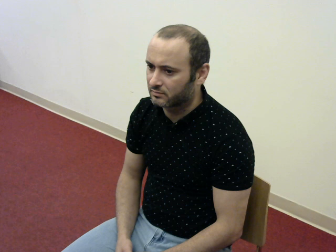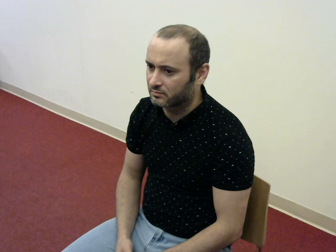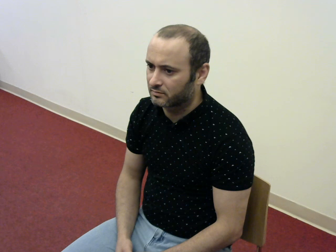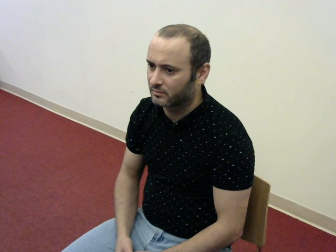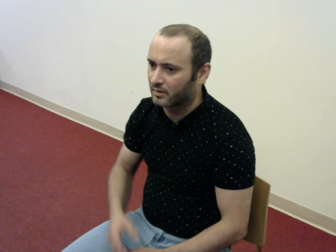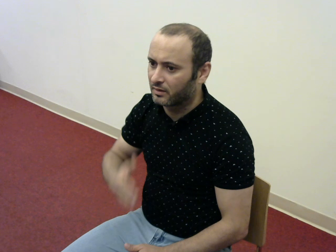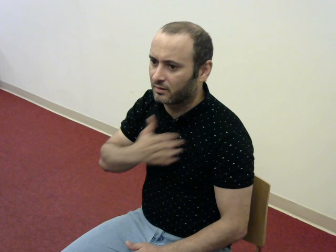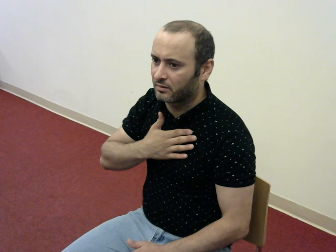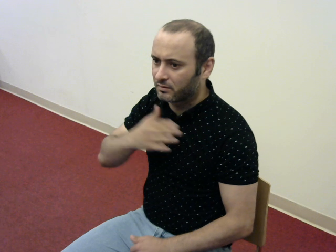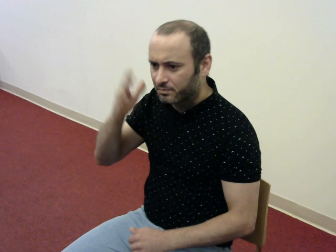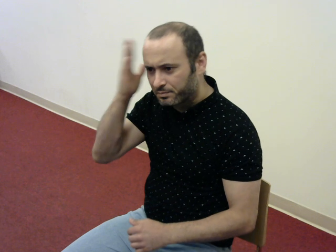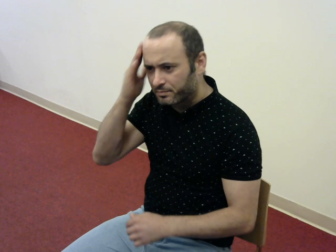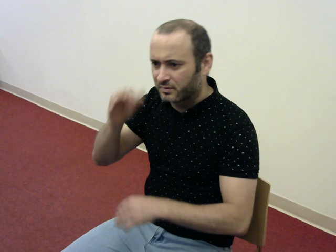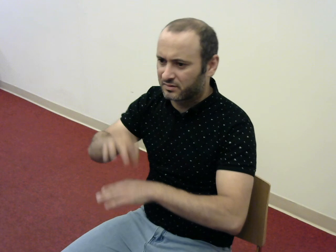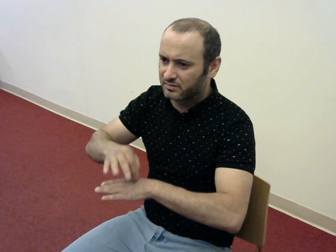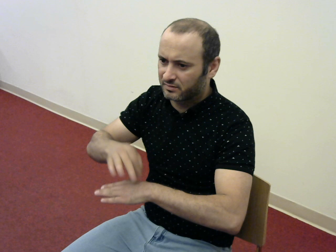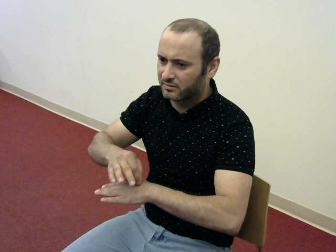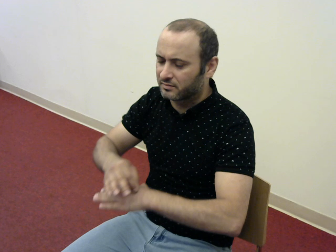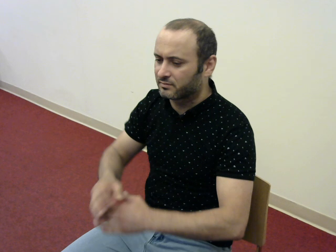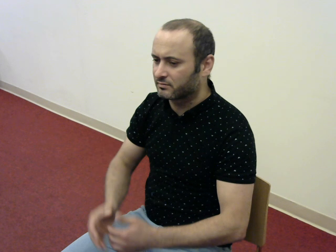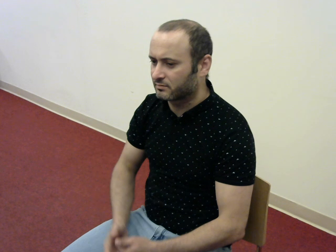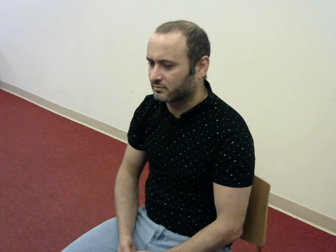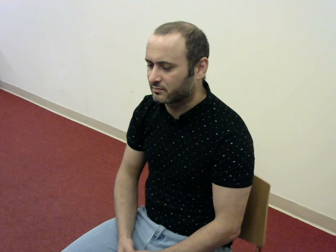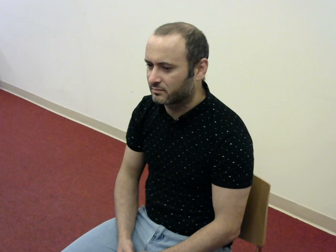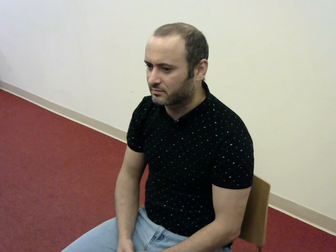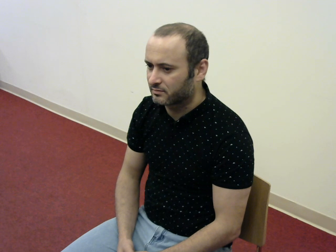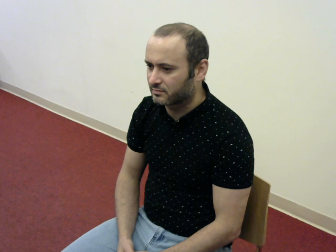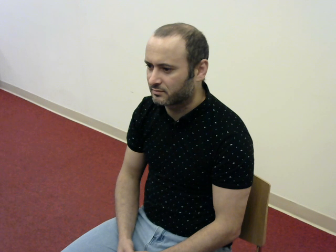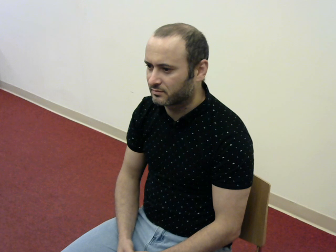Mənim başım ağrıyır